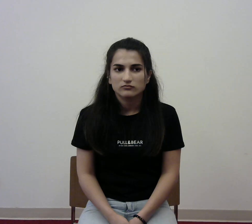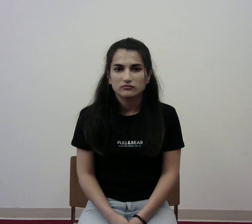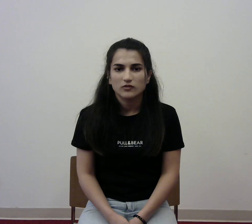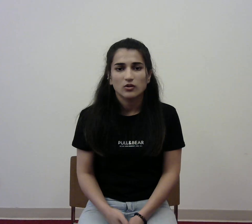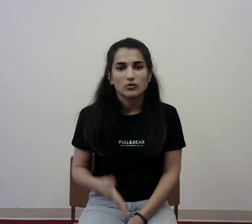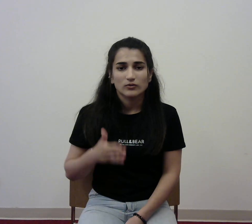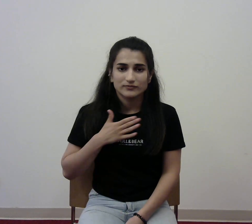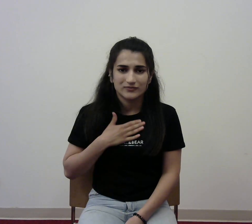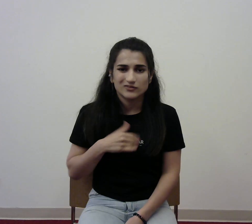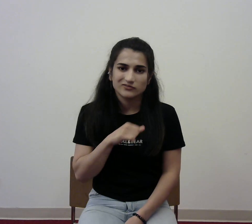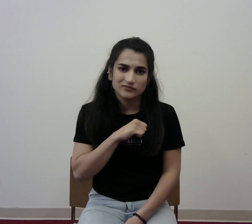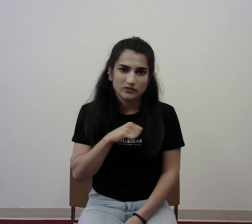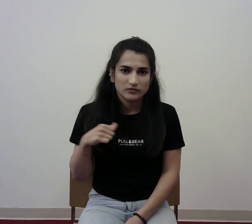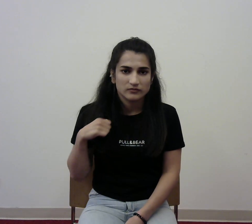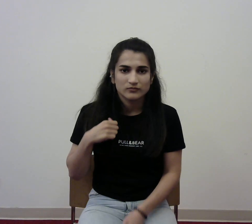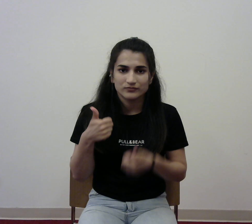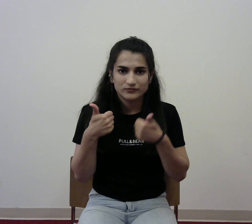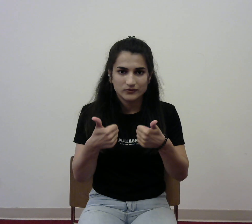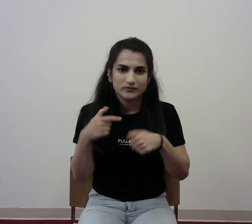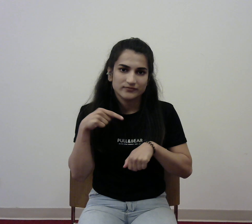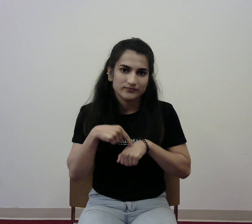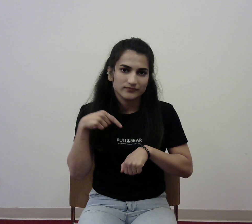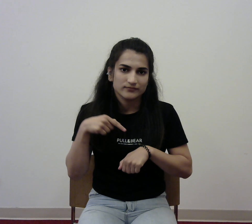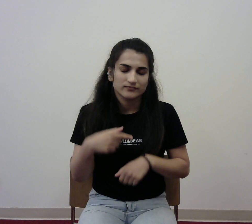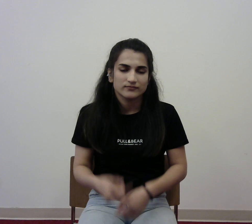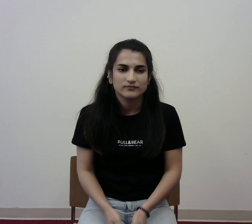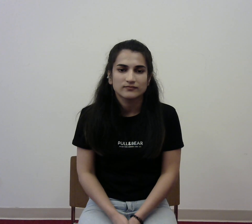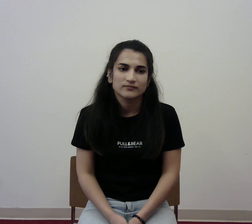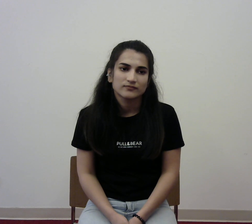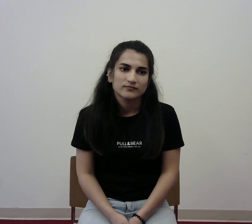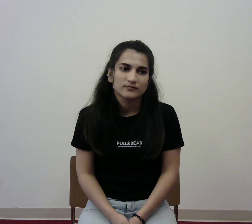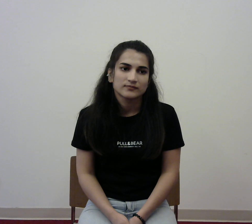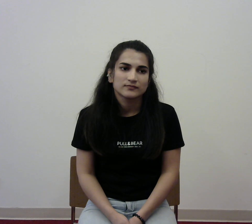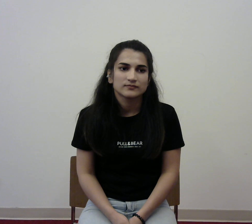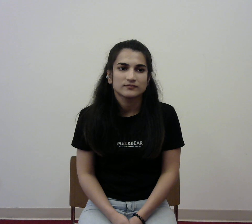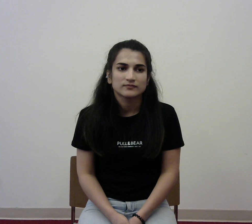Mən özümü yaxşı hiss edirəm